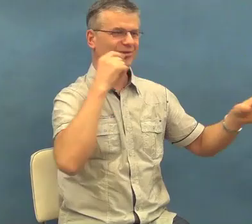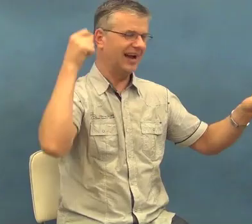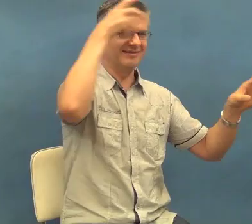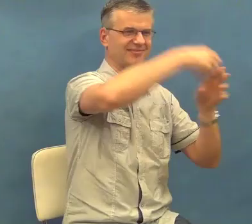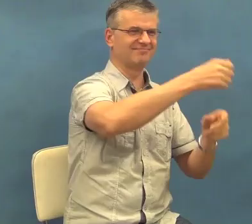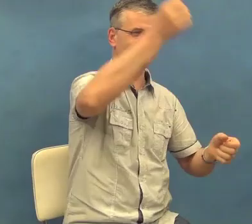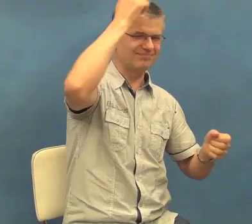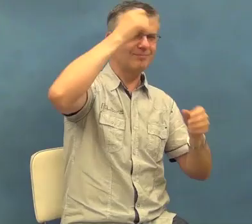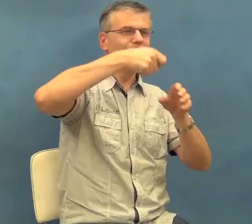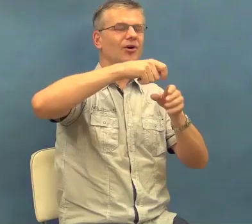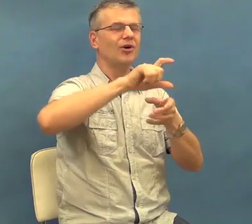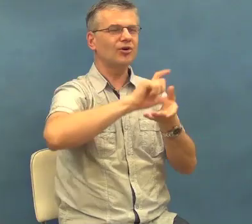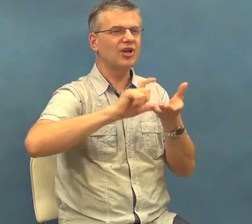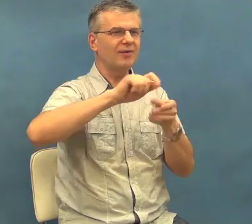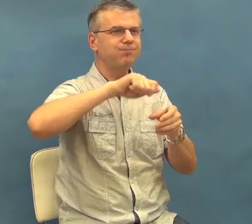Otwarta puszka po konserwie uderza go w głowę.